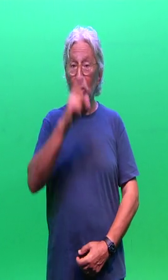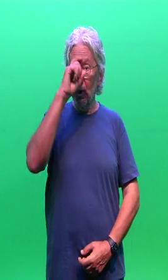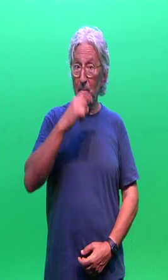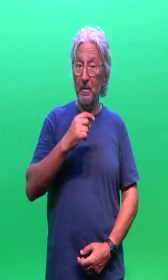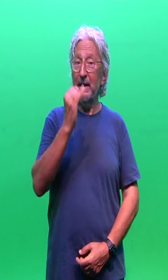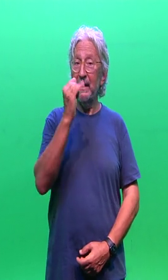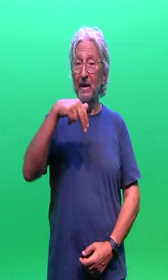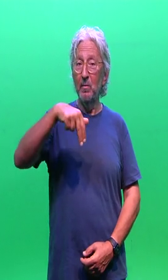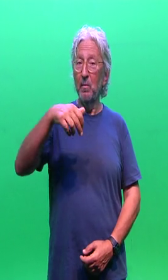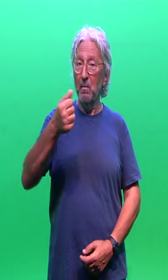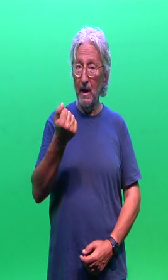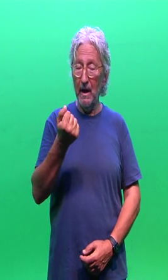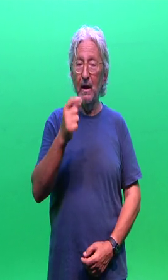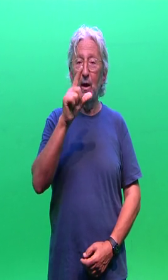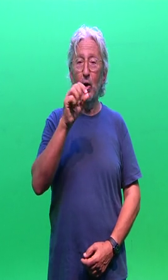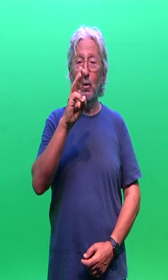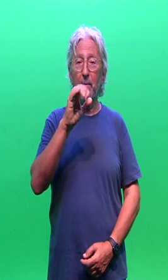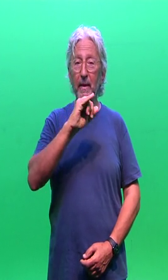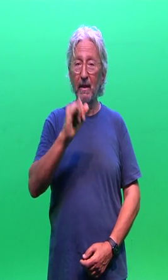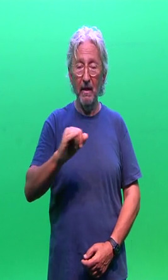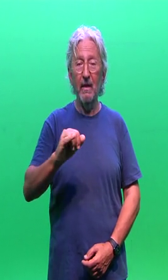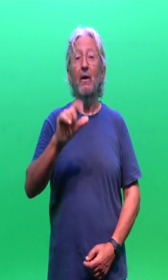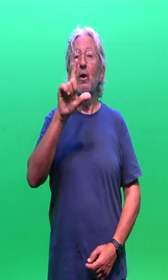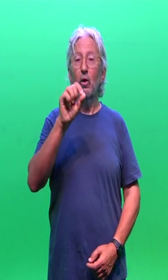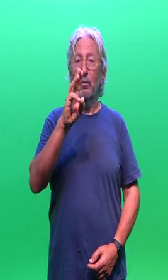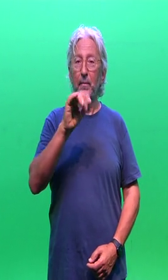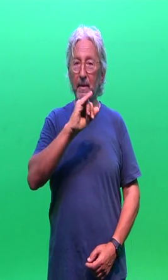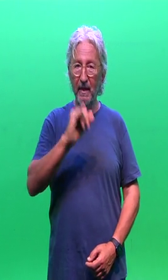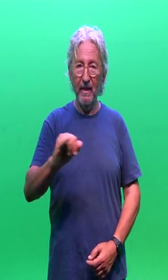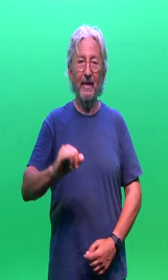Em dic Imna López López.